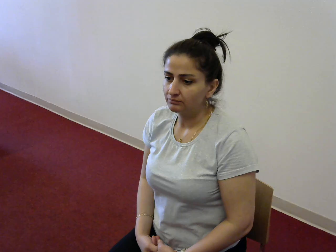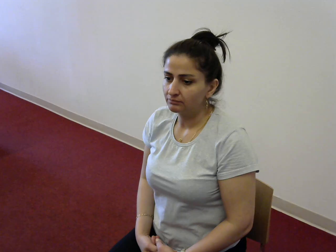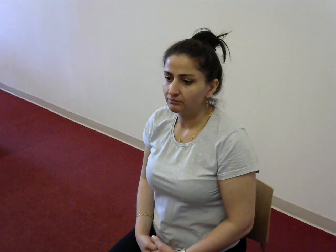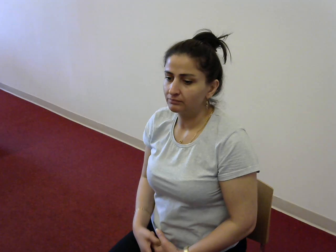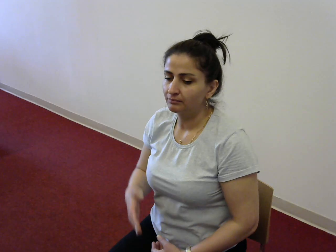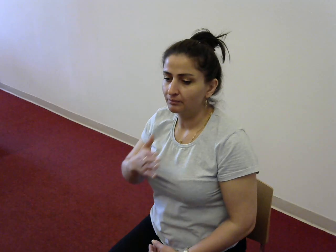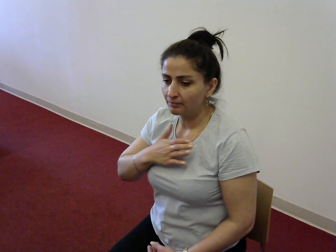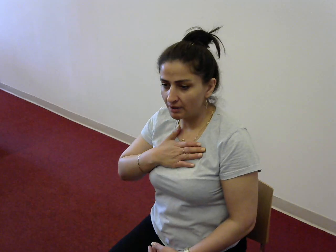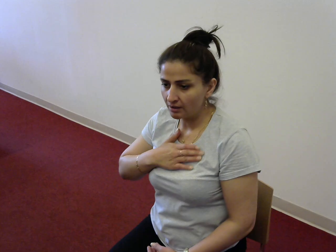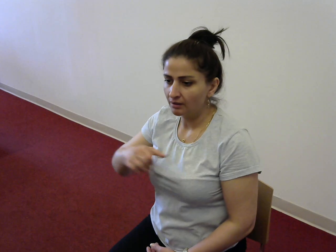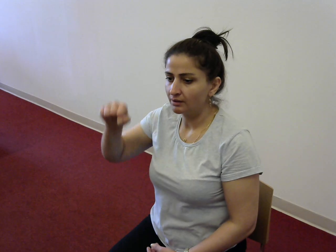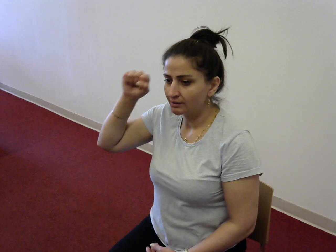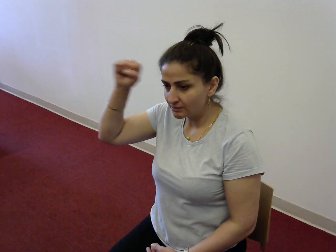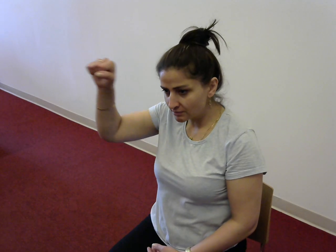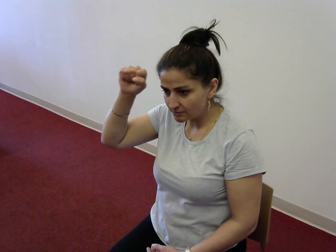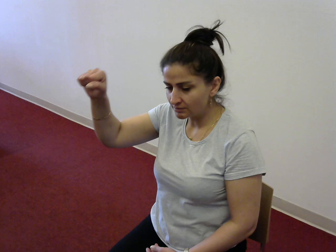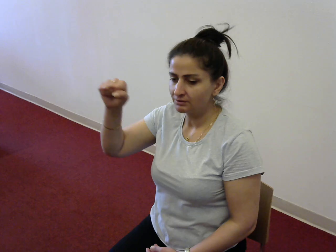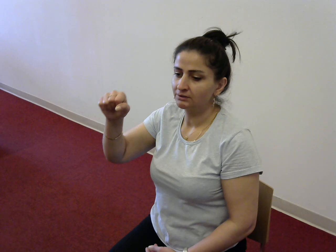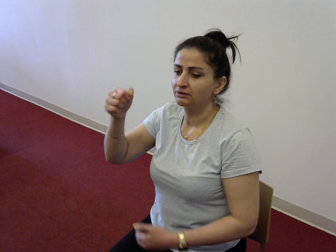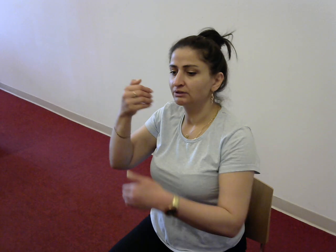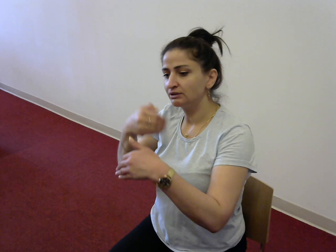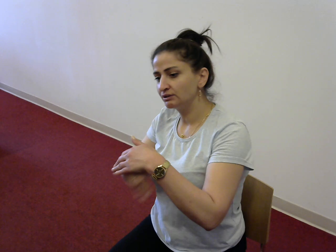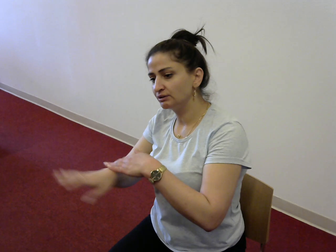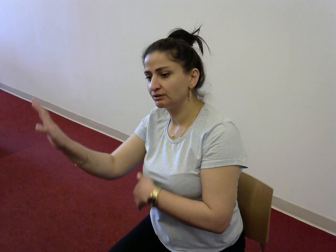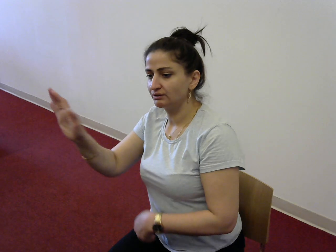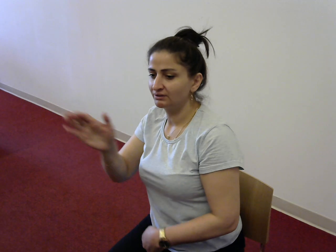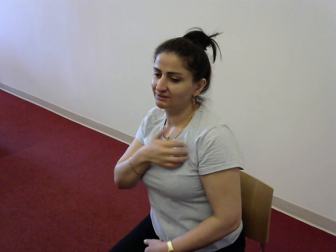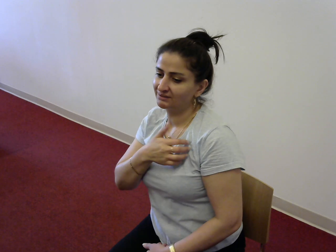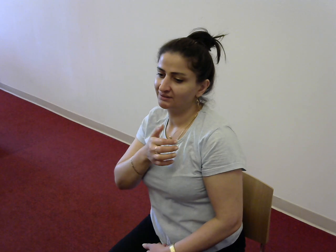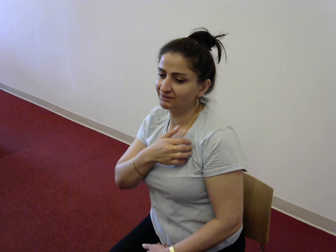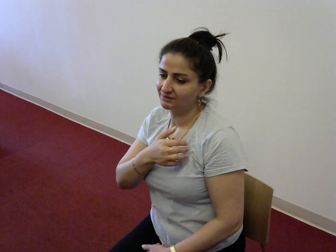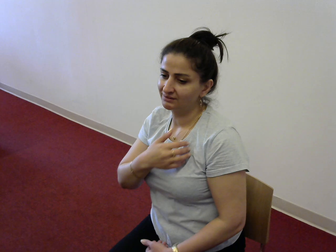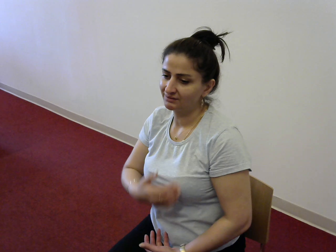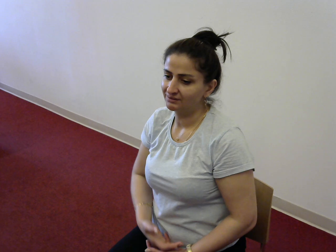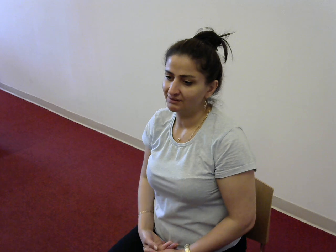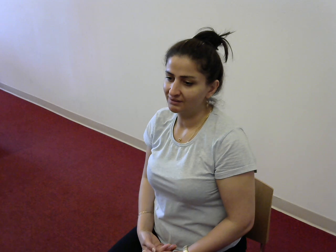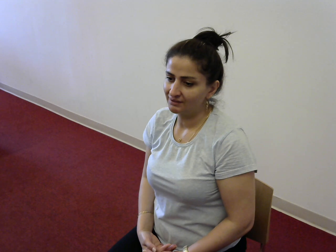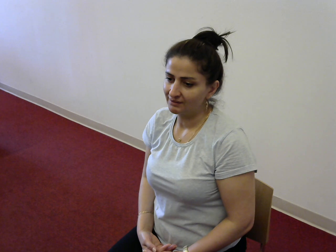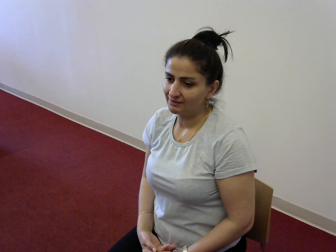Mən Qarabağa getmək istəyirəm